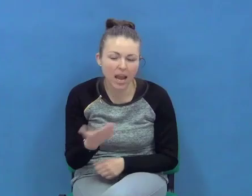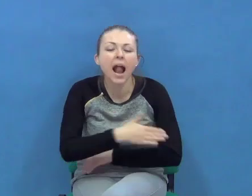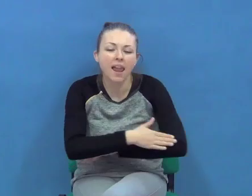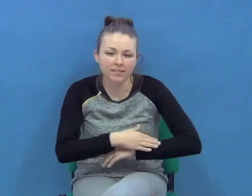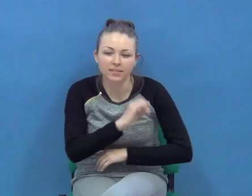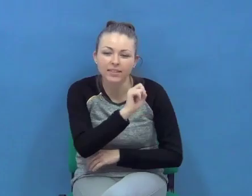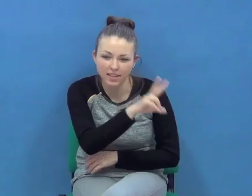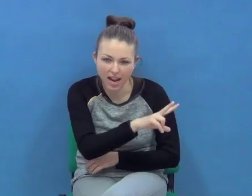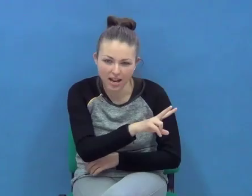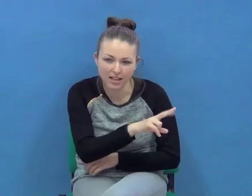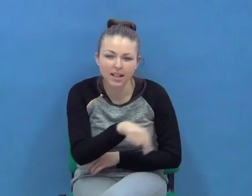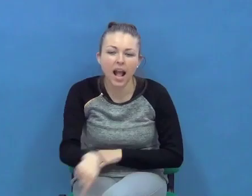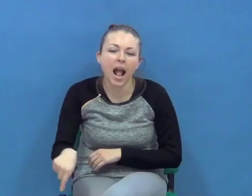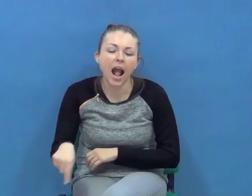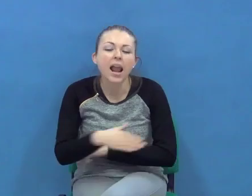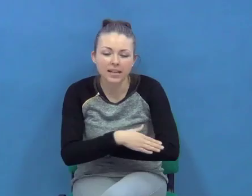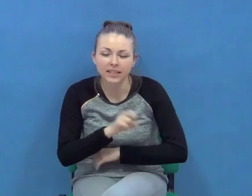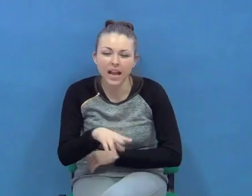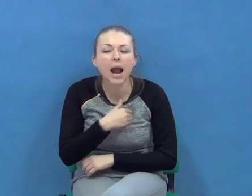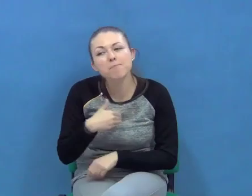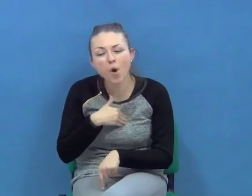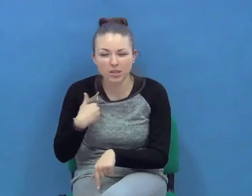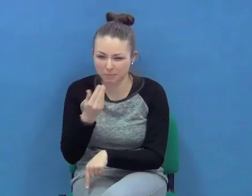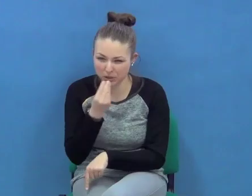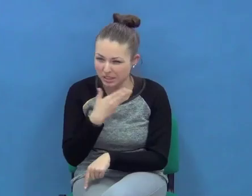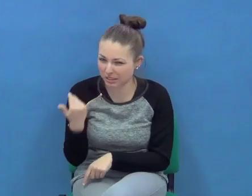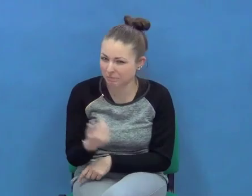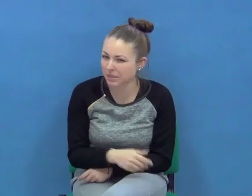Za granicą tak, ale w Polsce nad morzem nie ma.